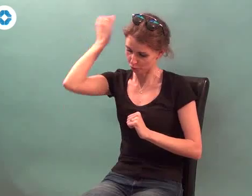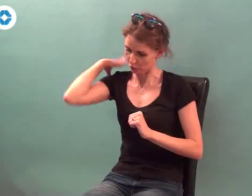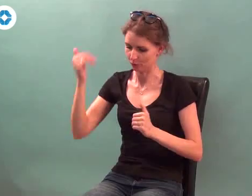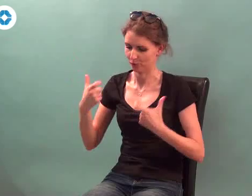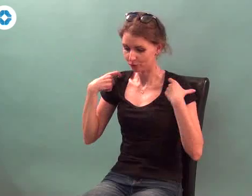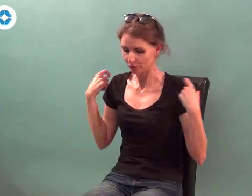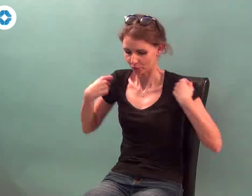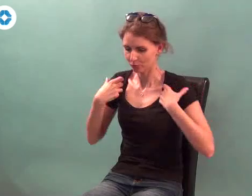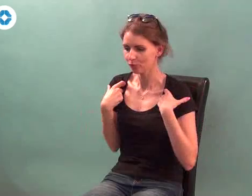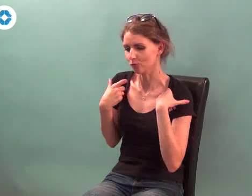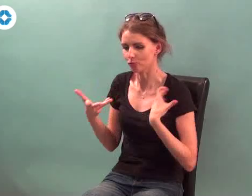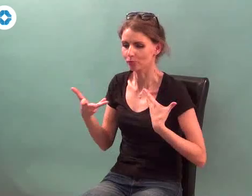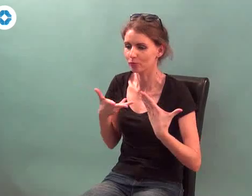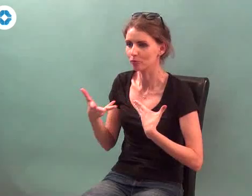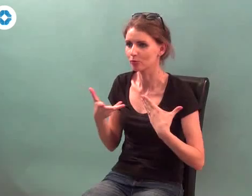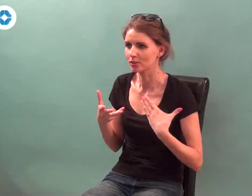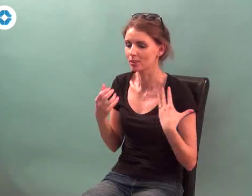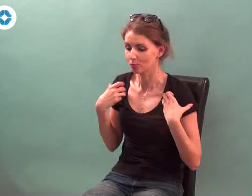Trzyma plecak i idzie.